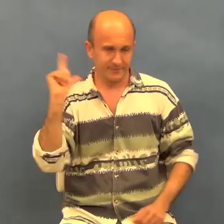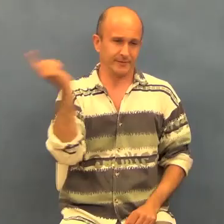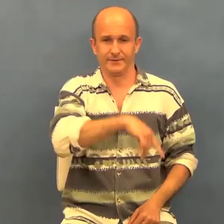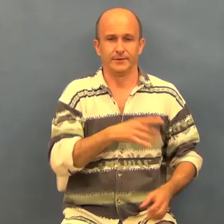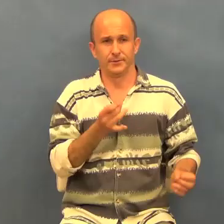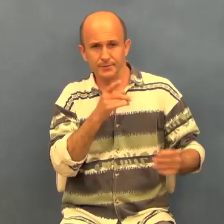Chłopiec biega, podchodzi w jedno miejsce.